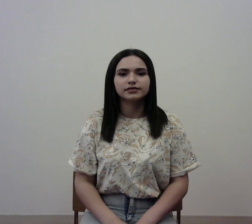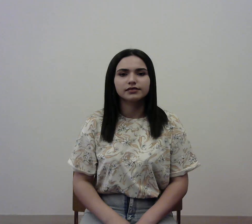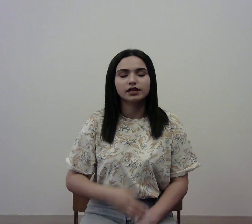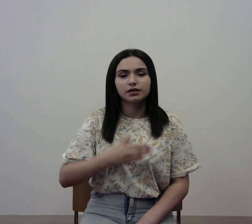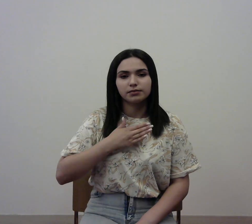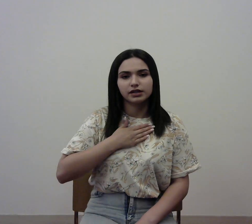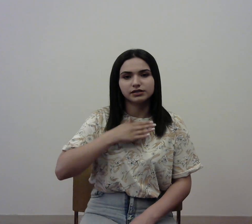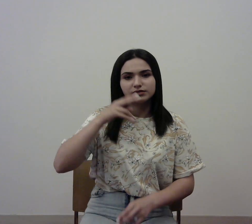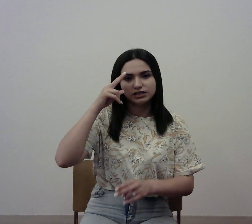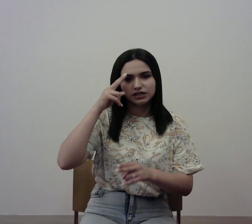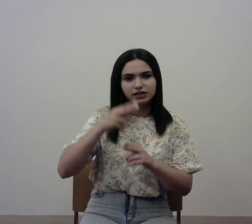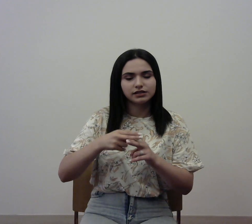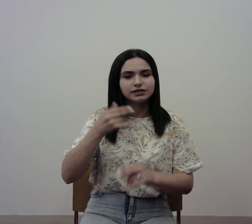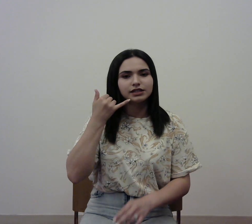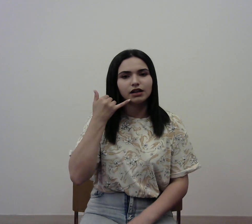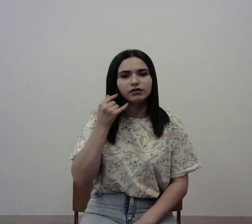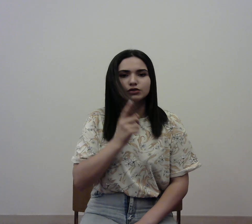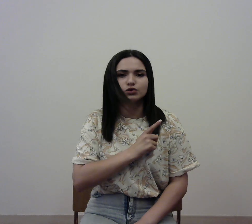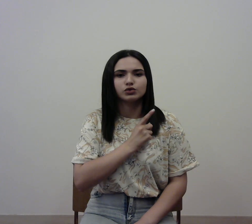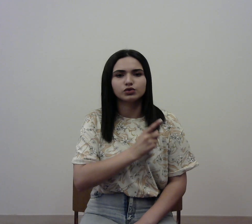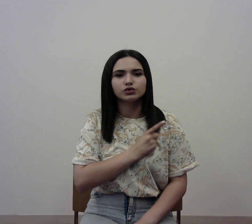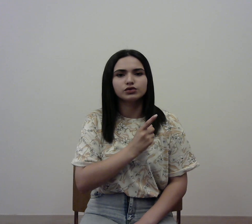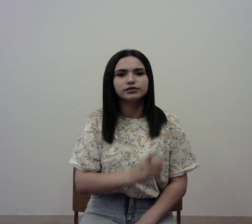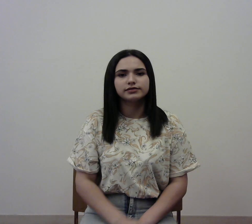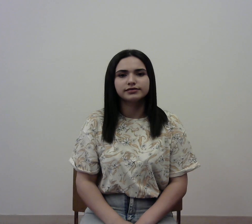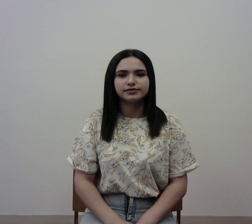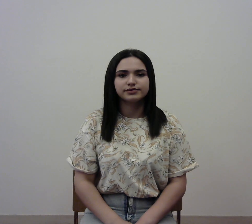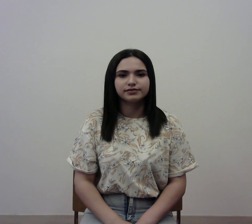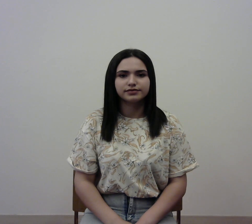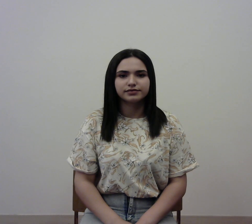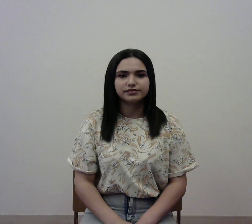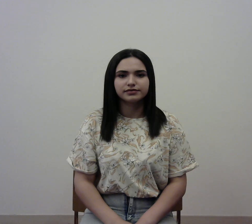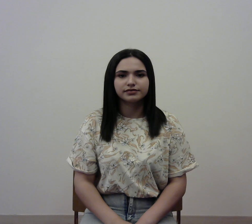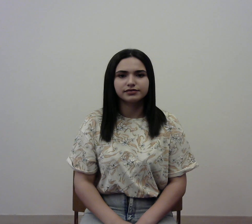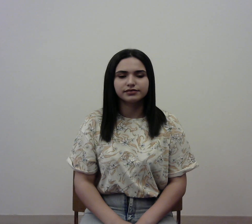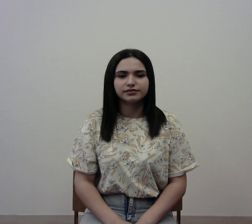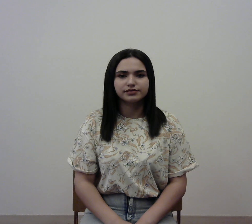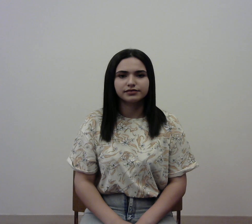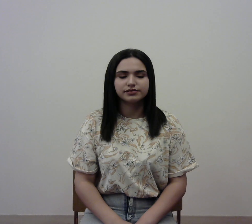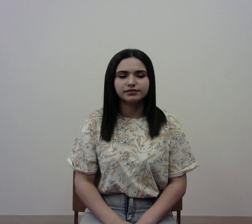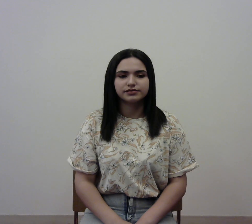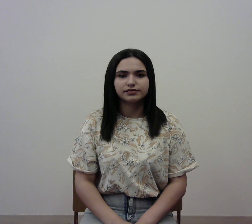Mənim qardaşım telefon ustasıdır